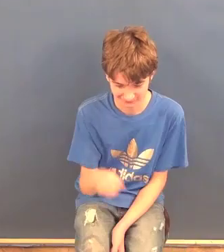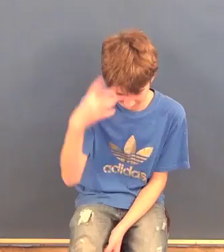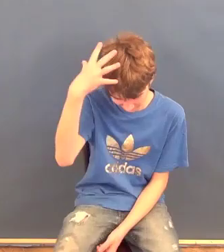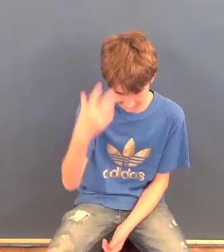Prysznic.